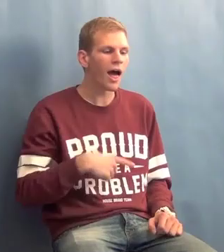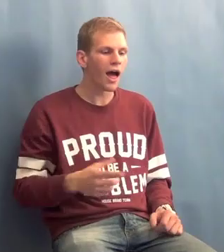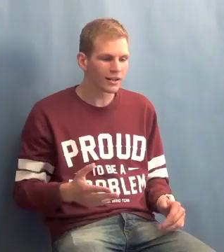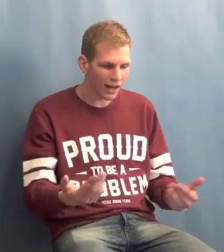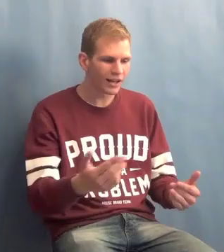Aha.